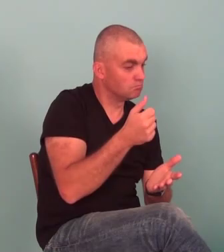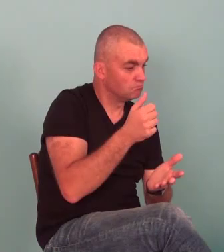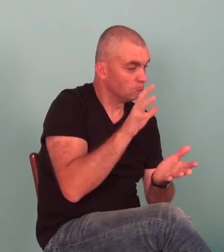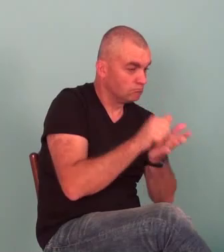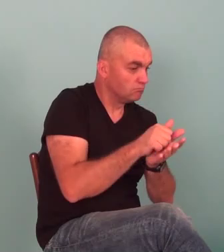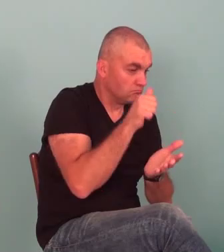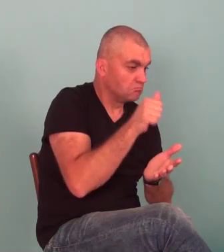Mam zajęte, nie mogę.